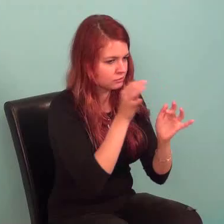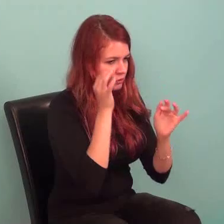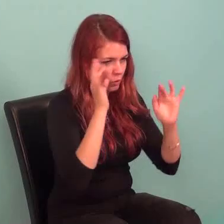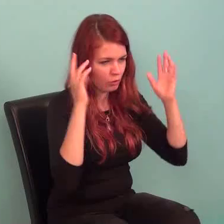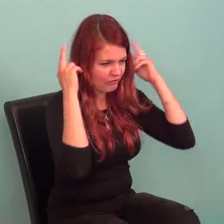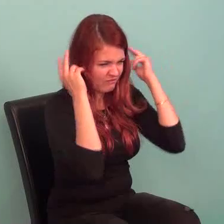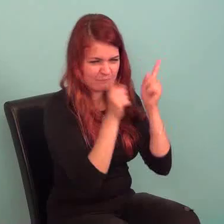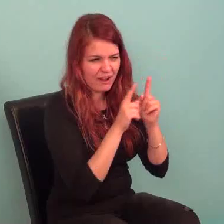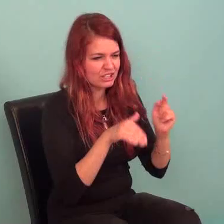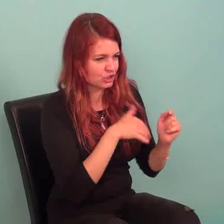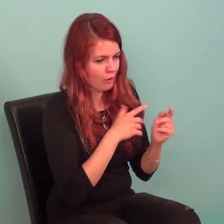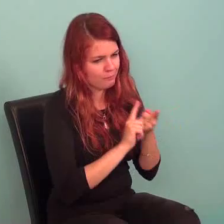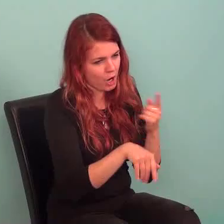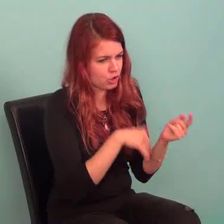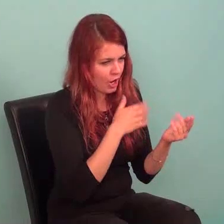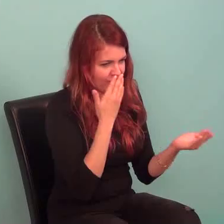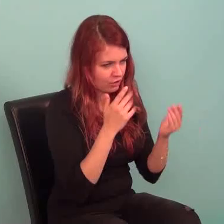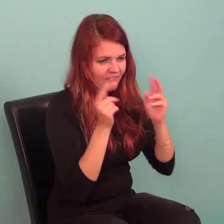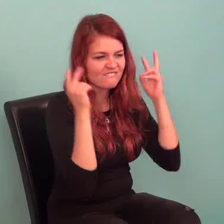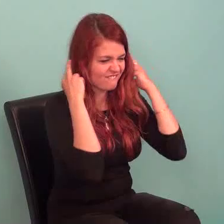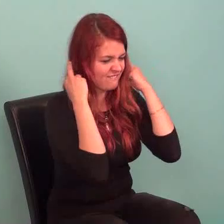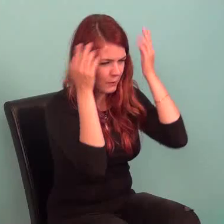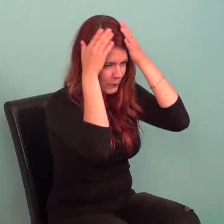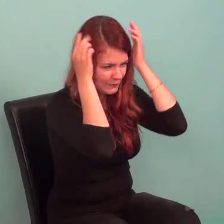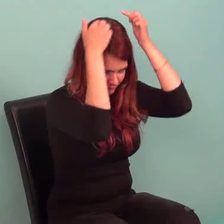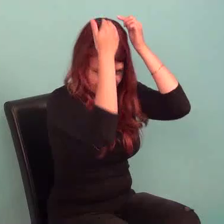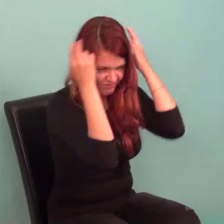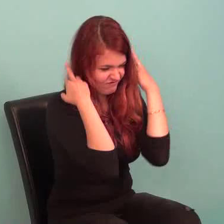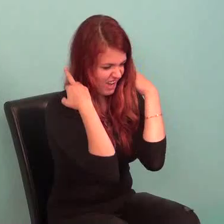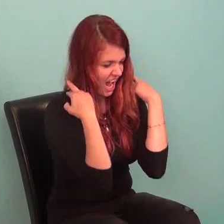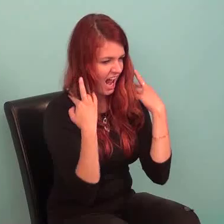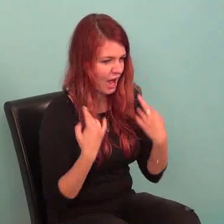Ładna, z warkoczykami, wygląda na to, że jest po lekcjach w szkole.